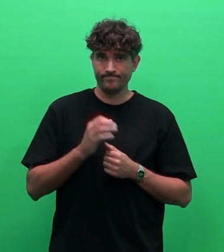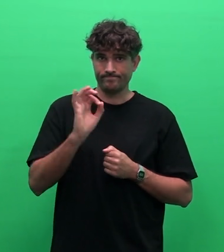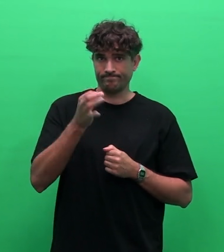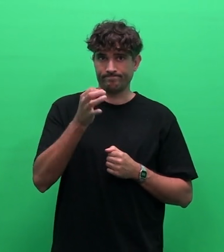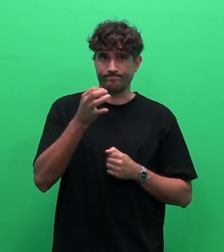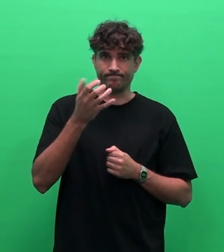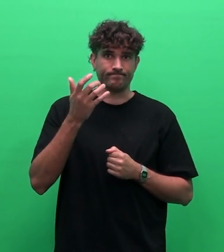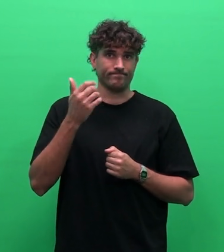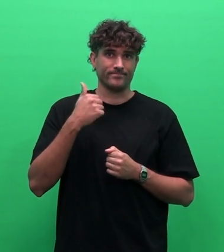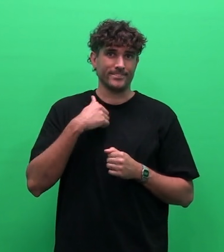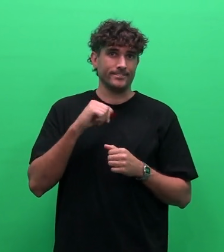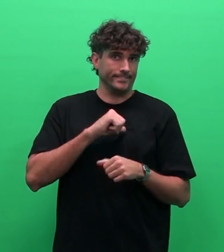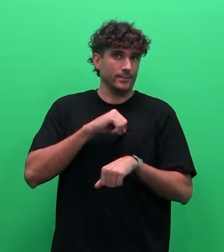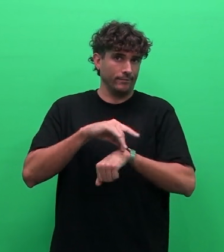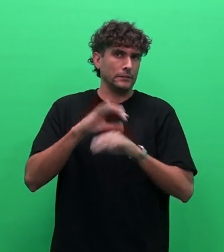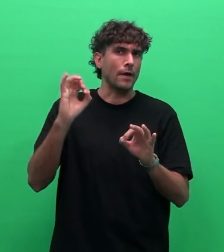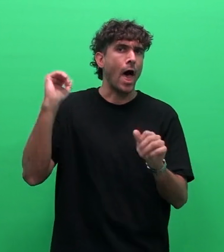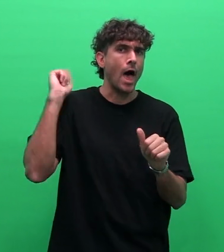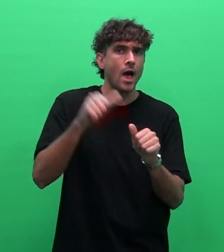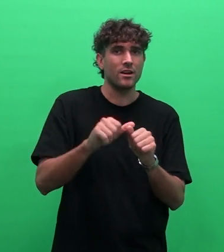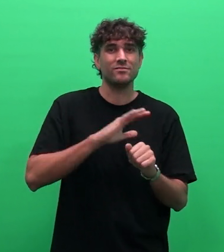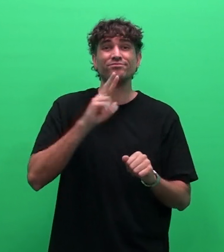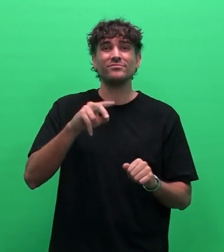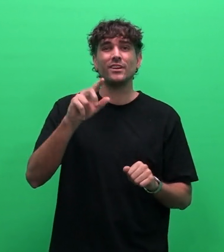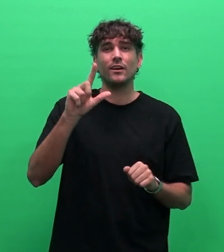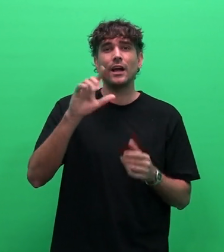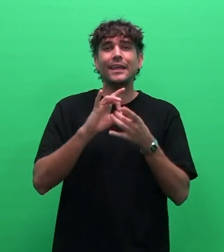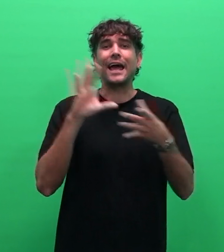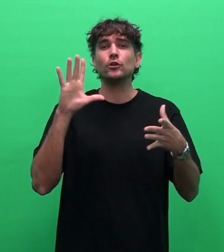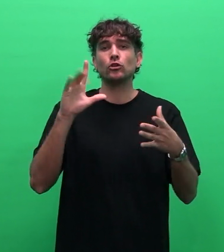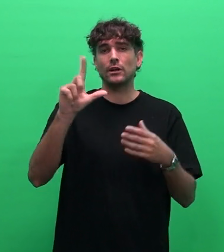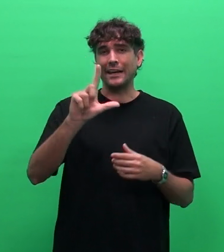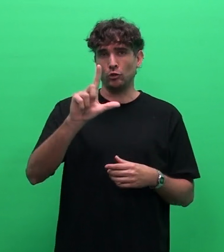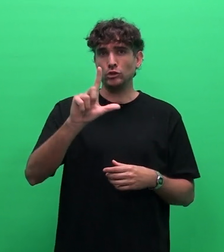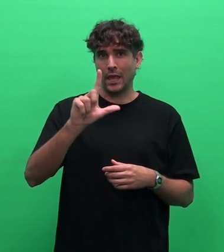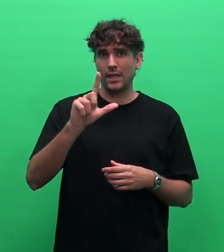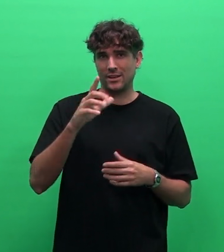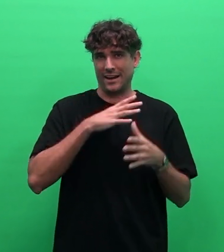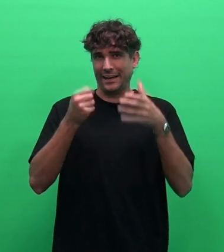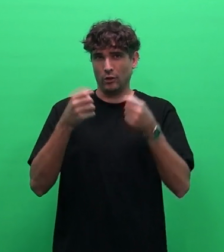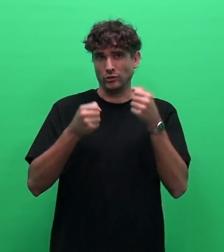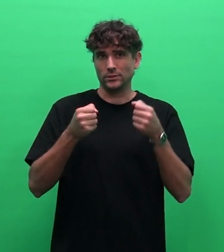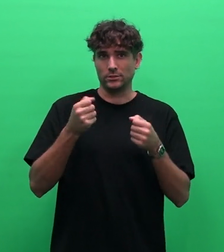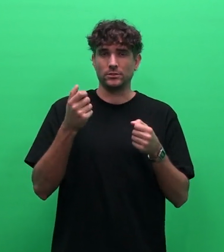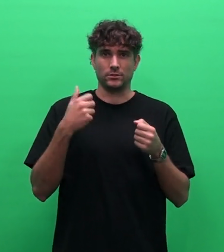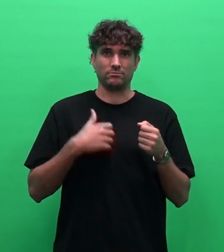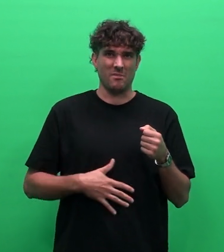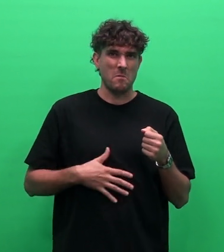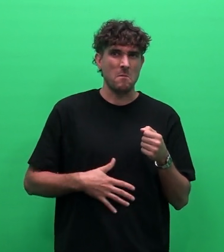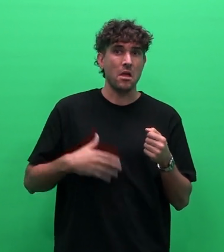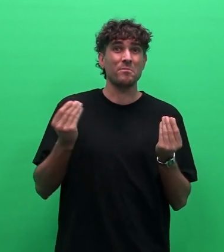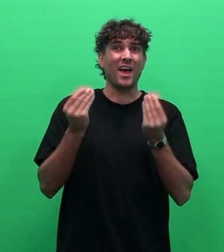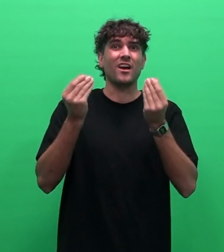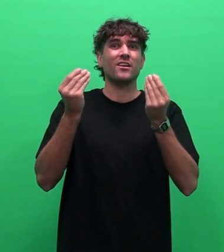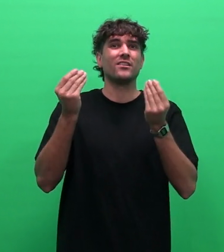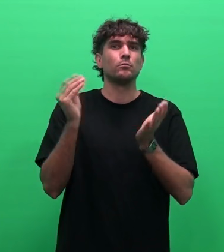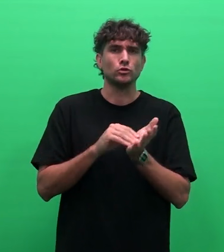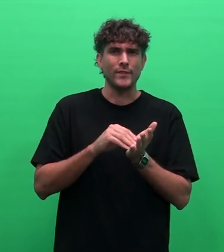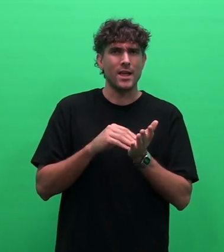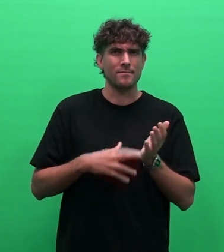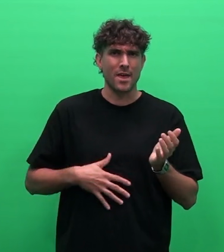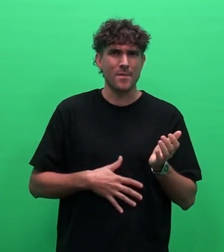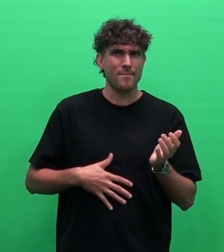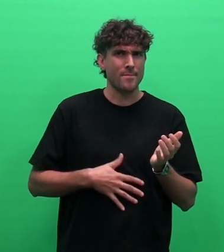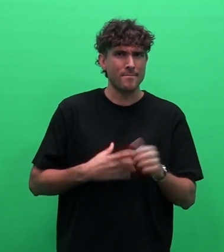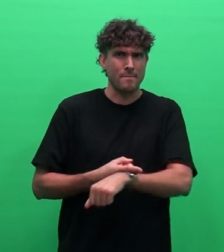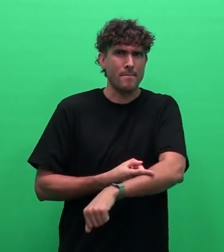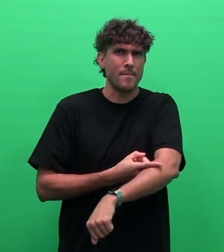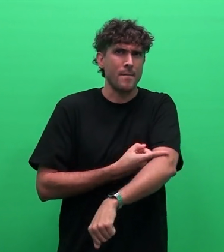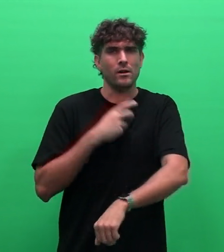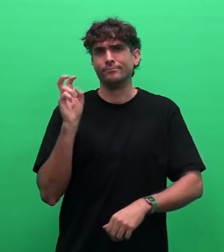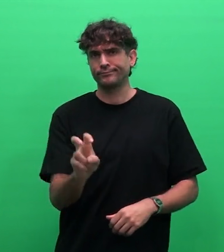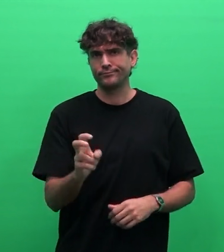Sí, tinc una malaltia de fa temps, intolerància a la lactosa, a la llet, i em fa mal la panxa. Vaig a millor, però després em torna a fer mal la panxa i empitjor-ho, però això he vingut.